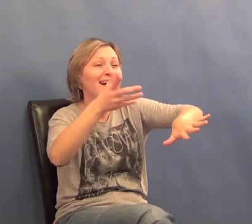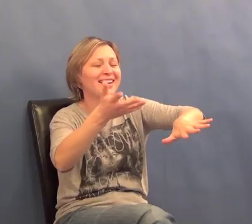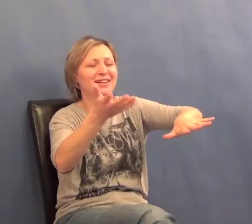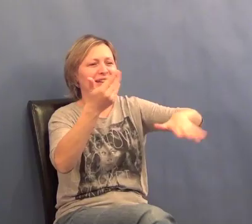Nie skończyłam.